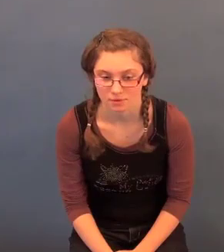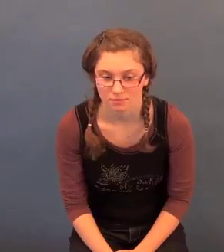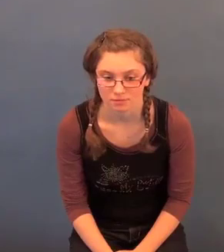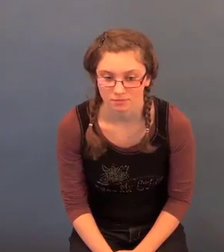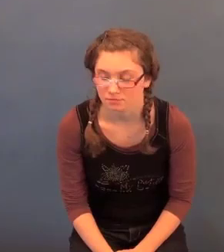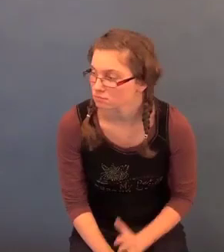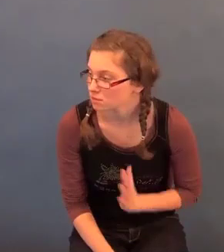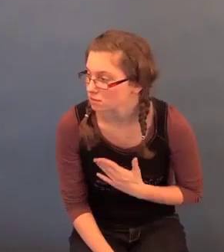Mam wolną.